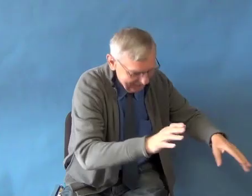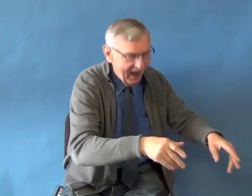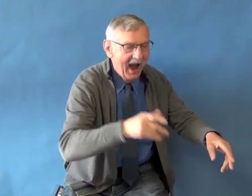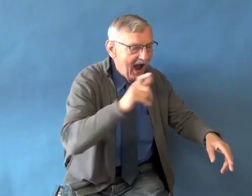Ona odeszła.